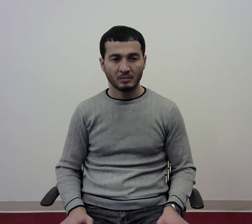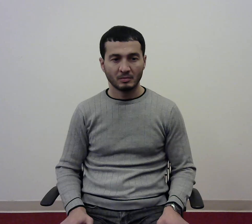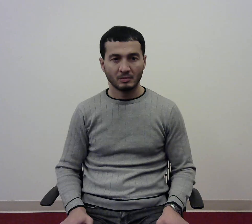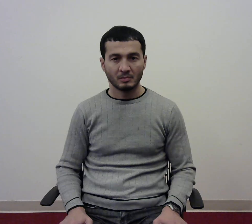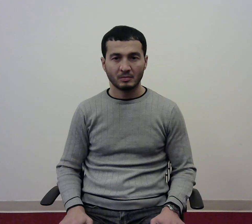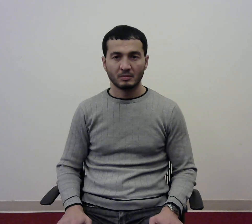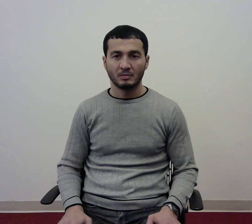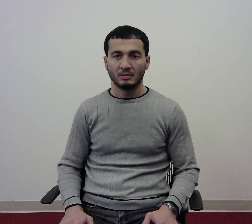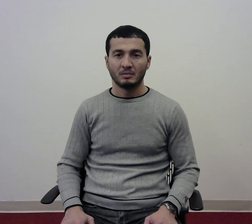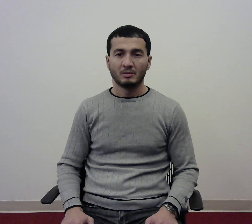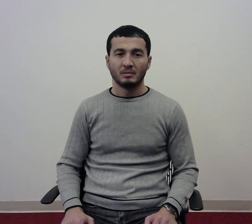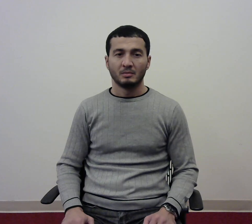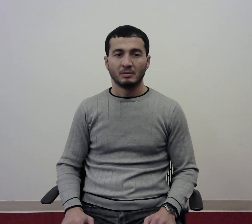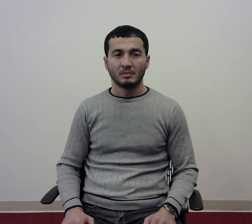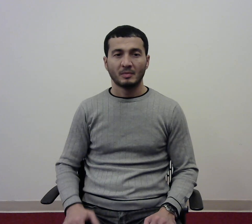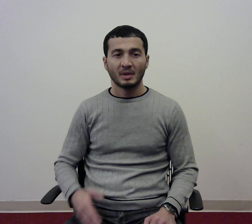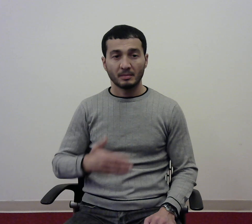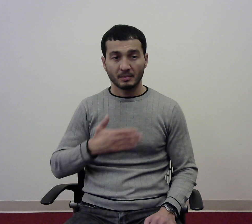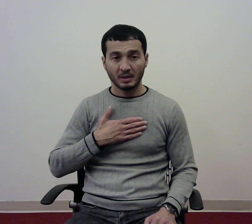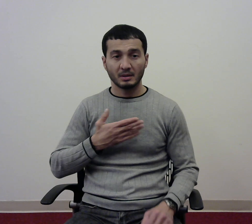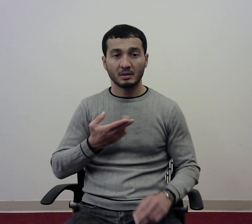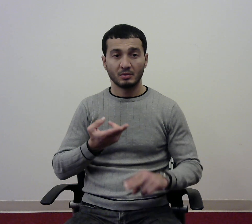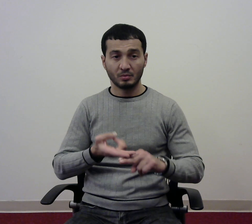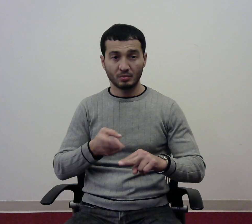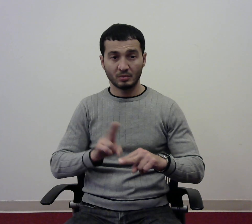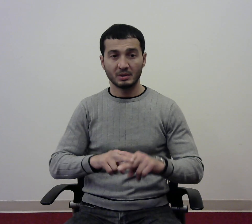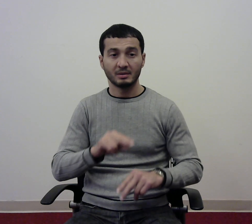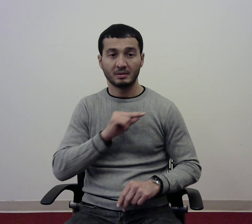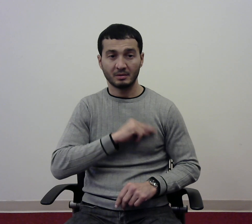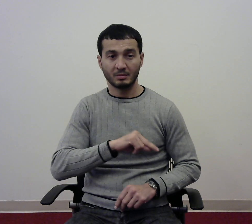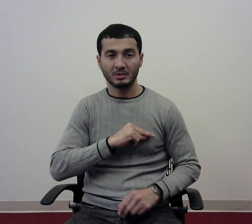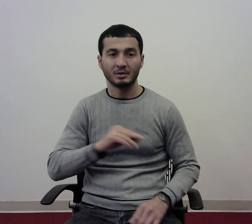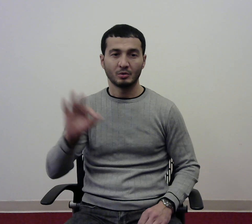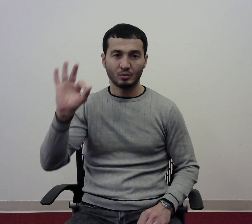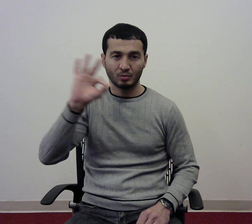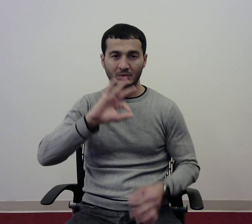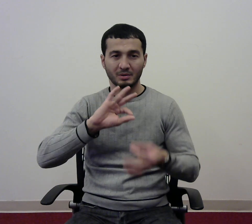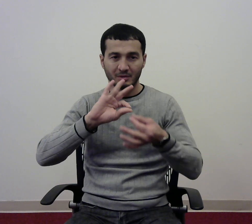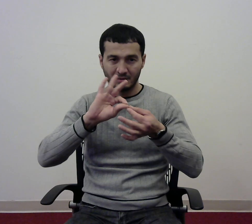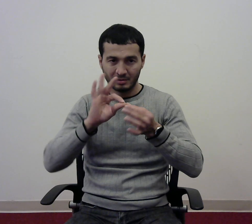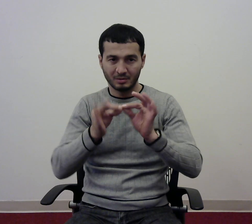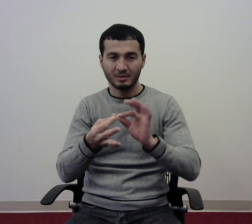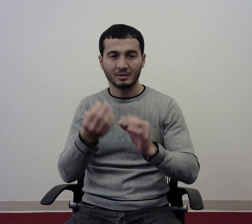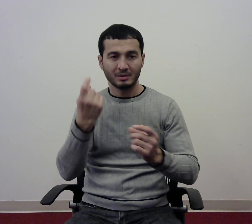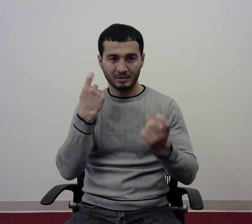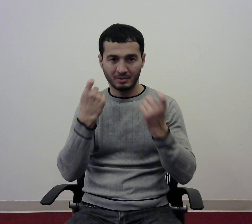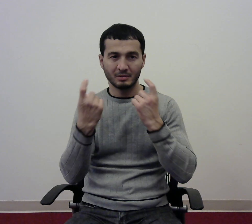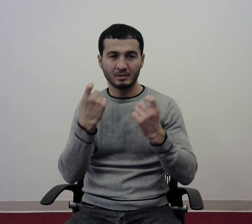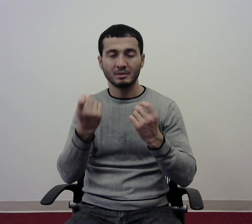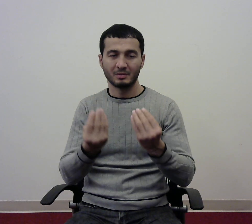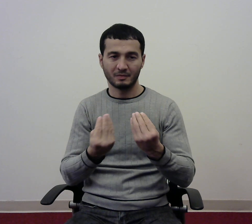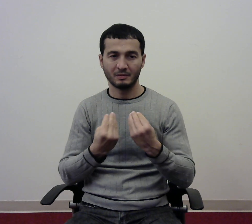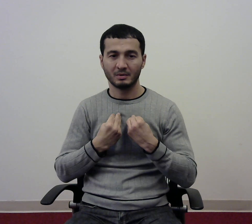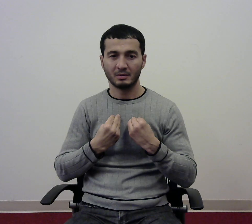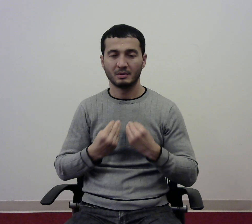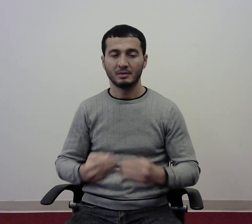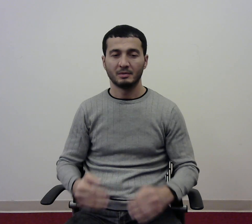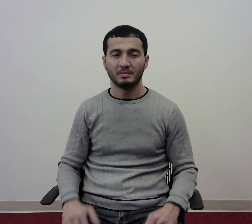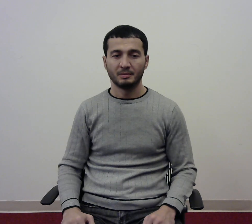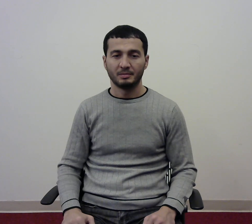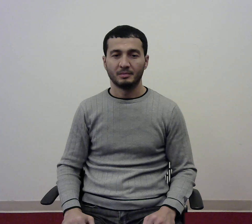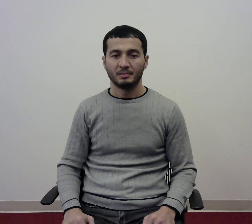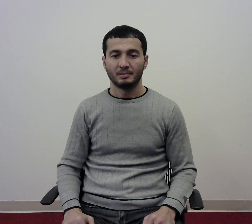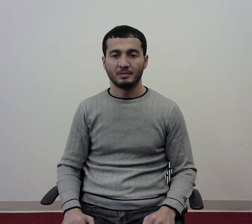Mənə bu iş haqqında ətraflı məlumat verin